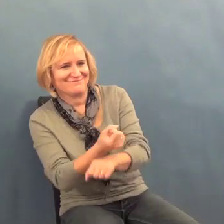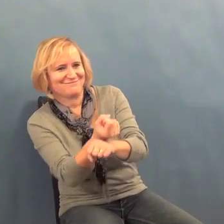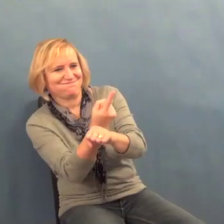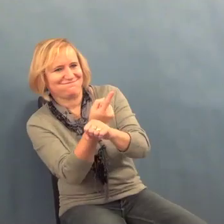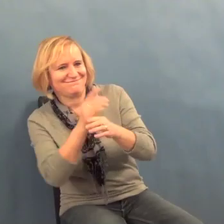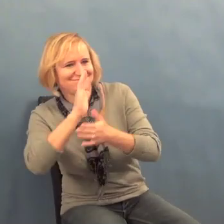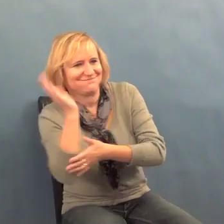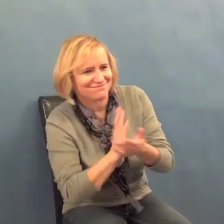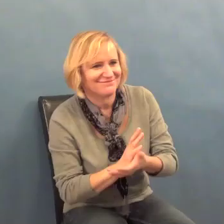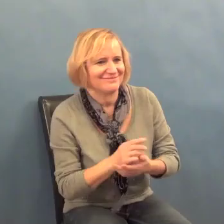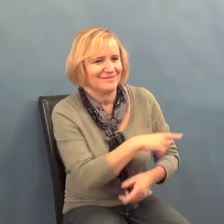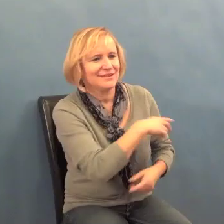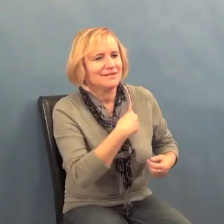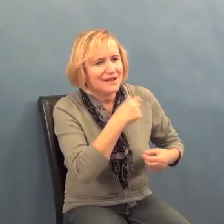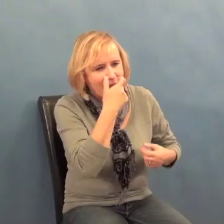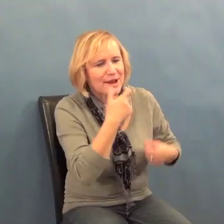Szyba się zbiła, a Charlie Chaplin sobie idzie i udaje, że nie wie o co chodzi.